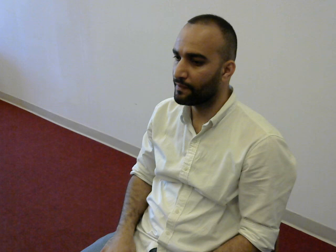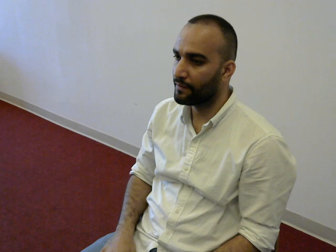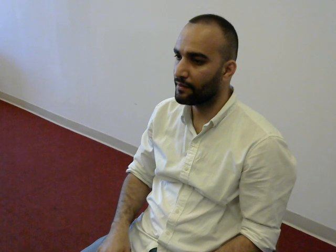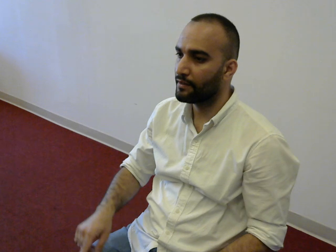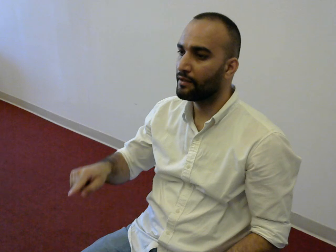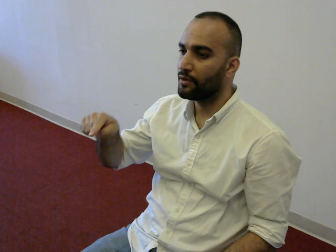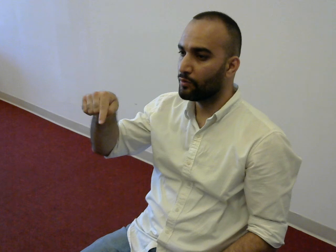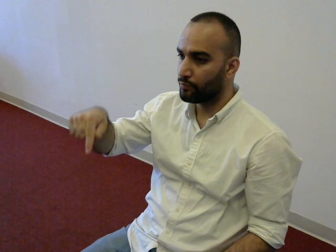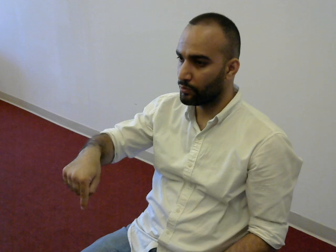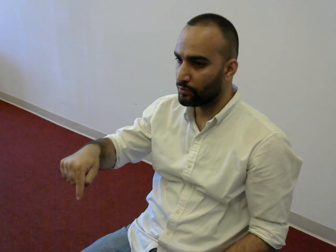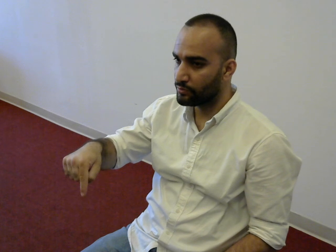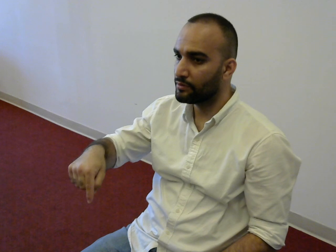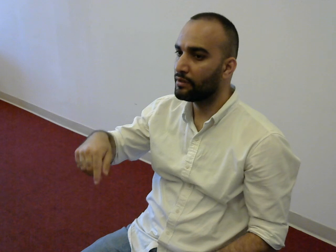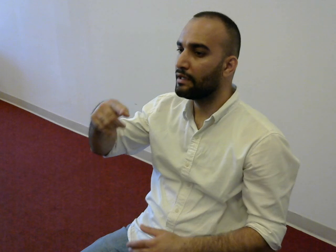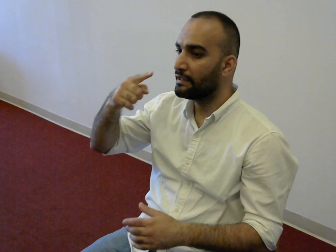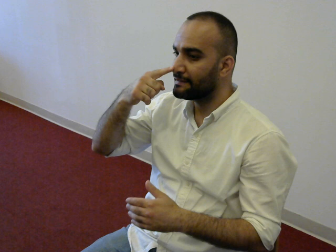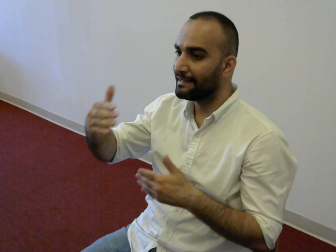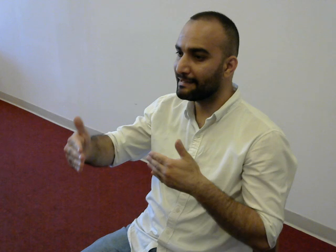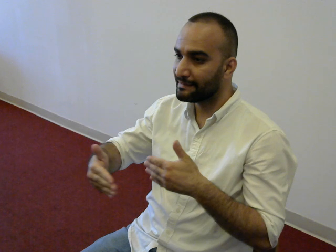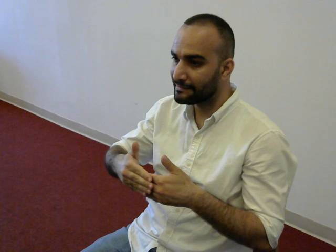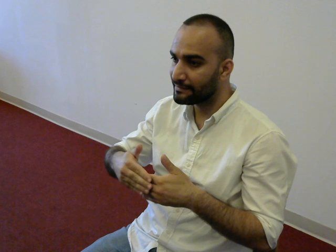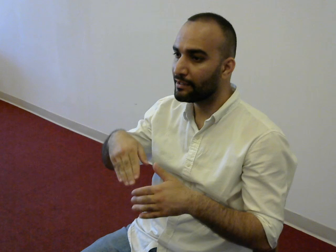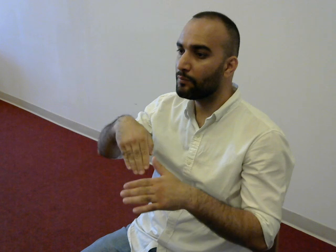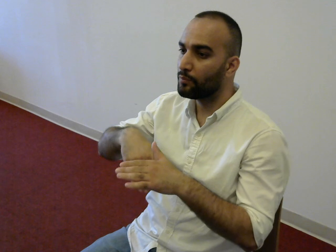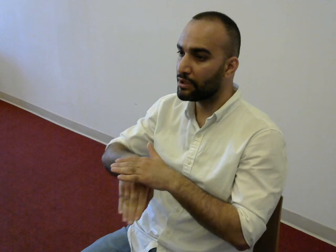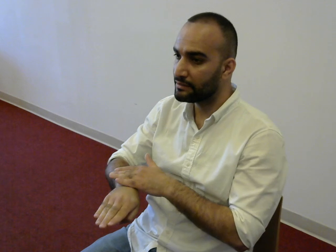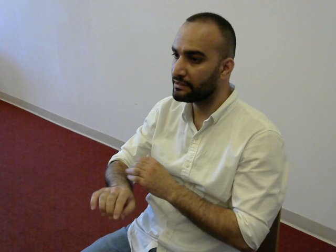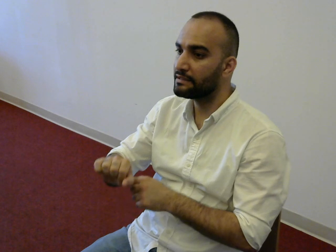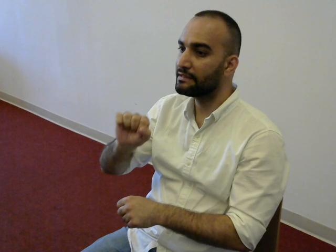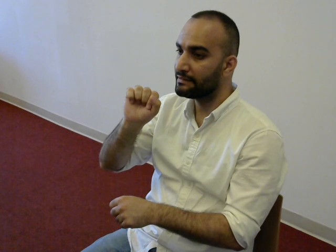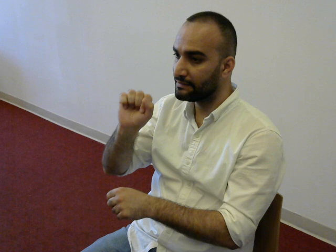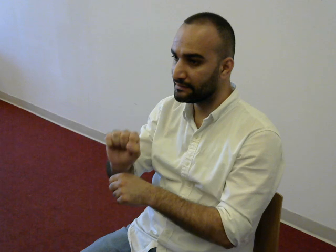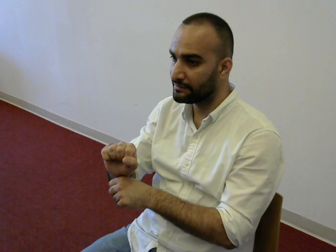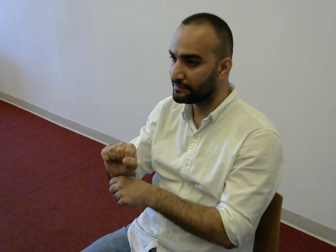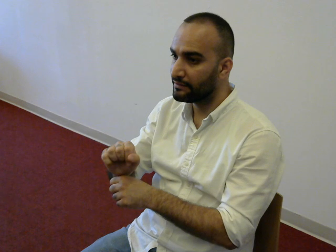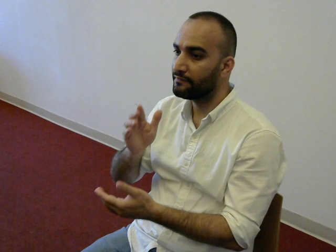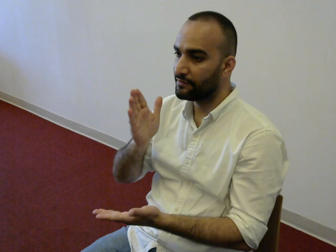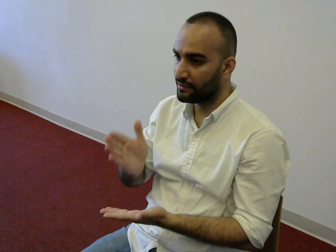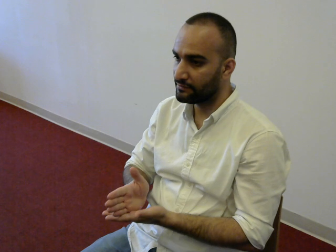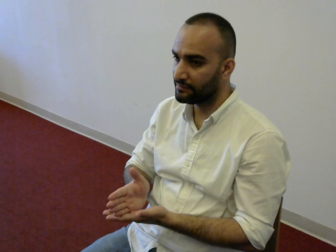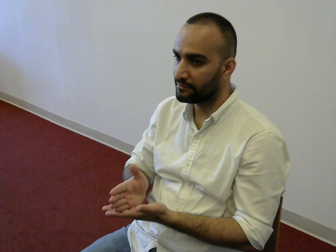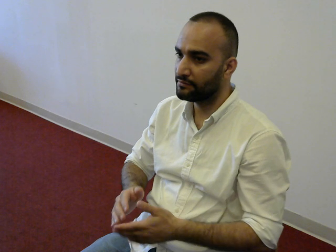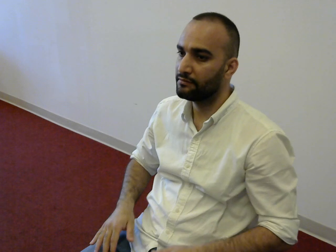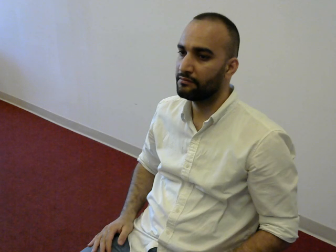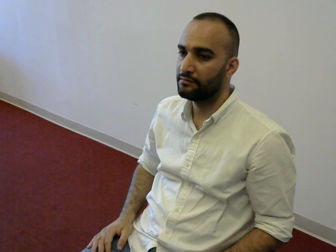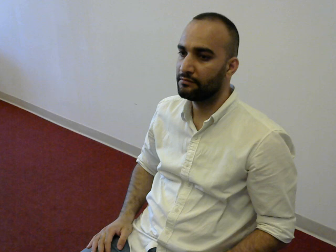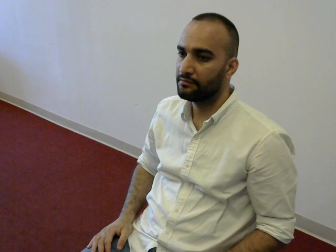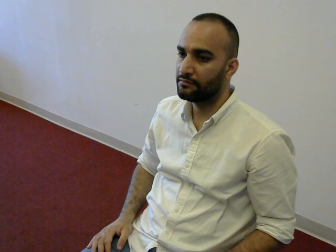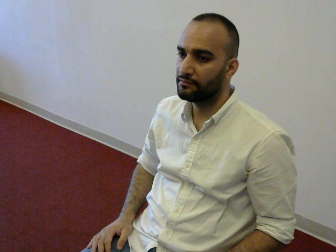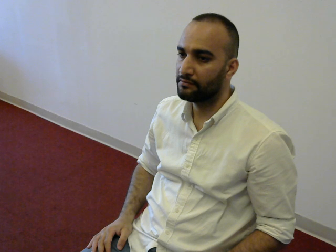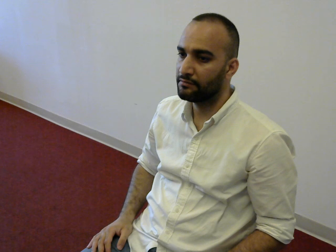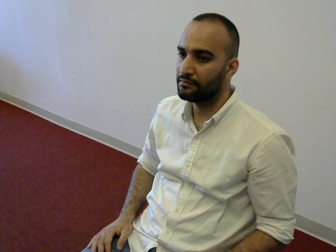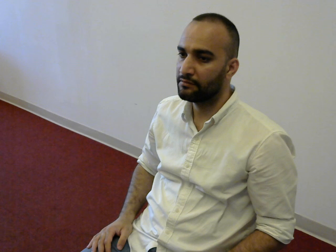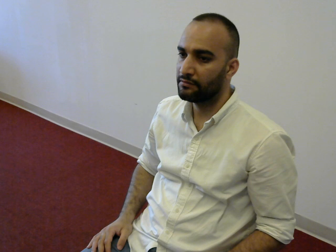Burda yaxınlıqda metro stansiyası varmı?